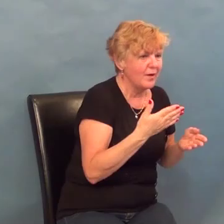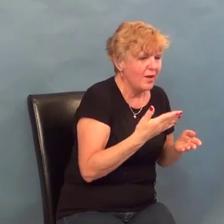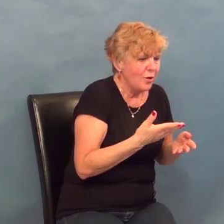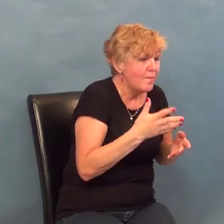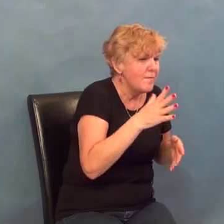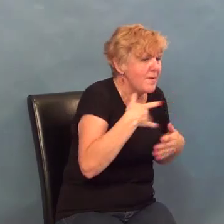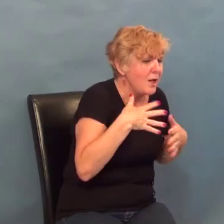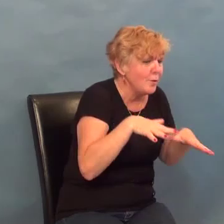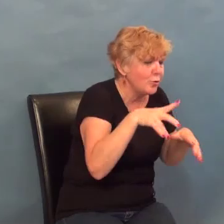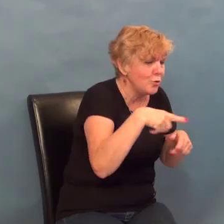My mamy dużo ze sobą wspólnego.